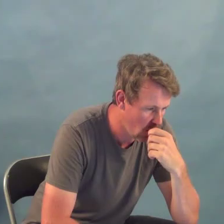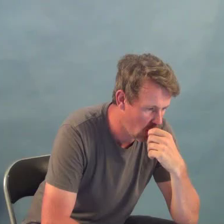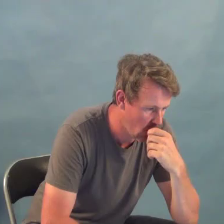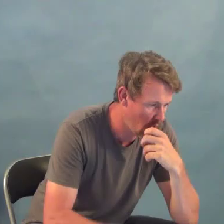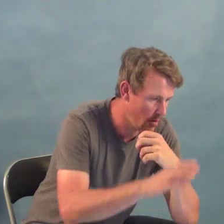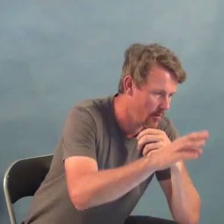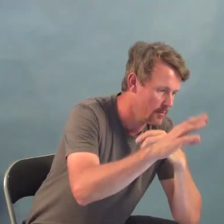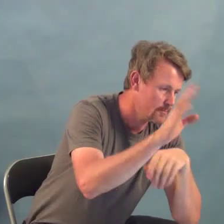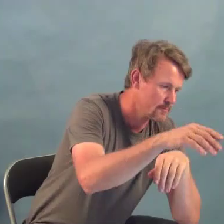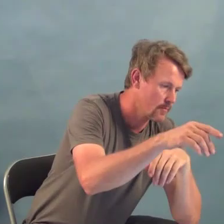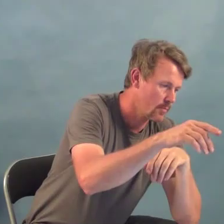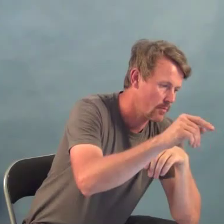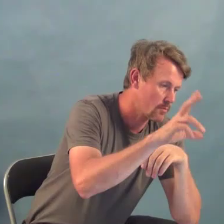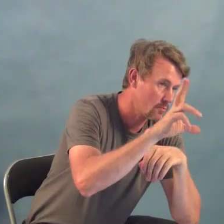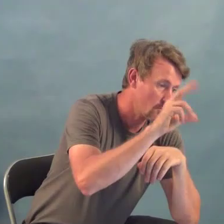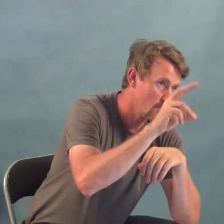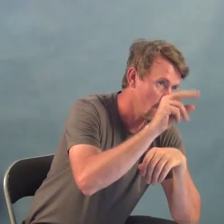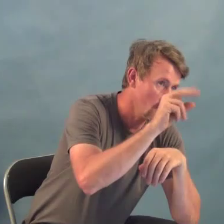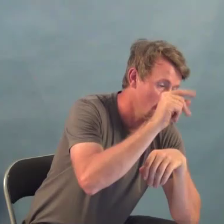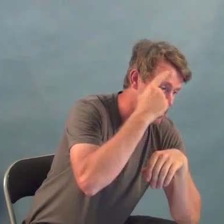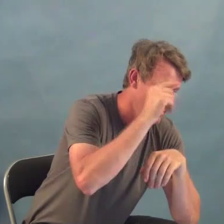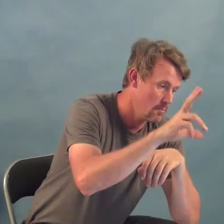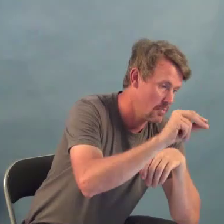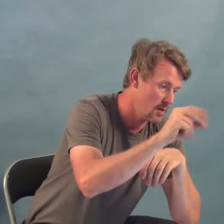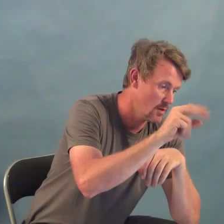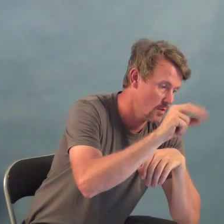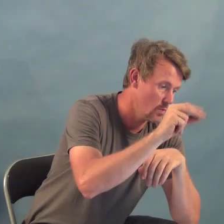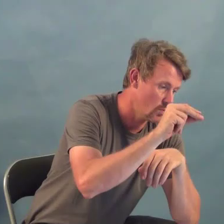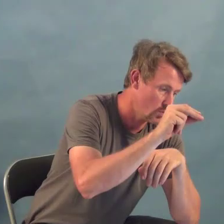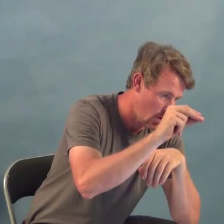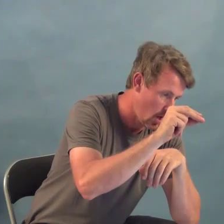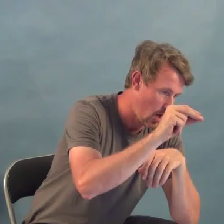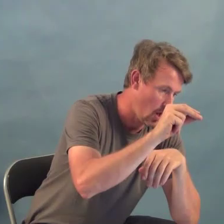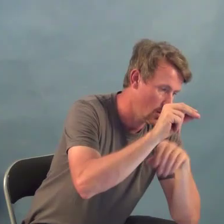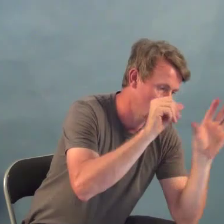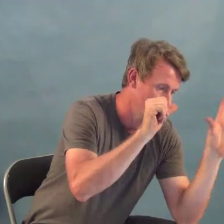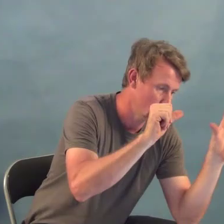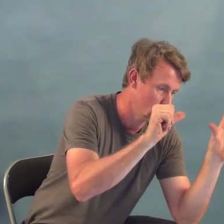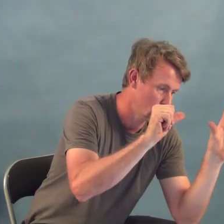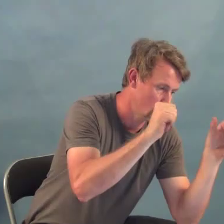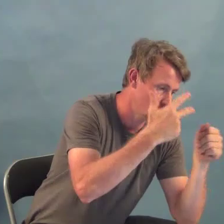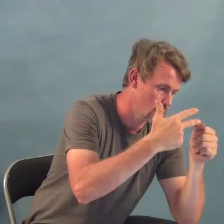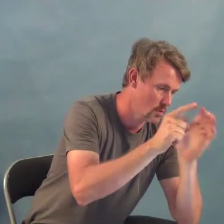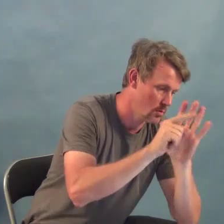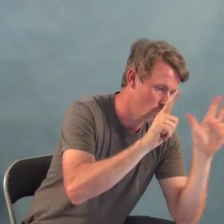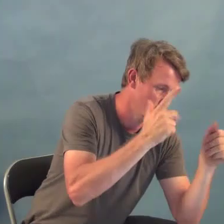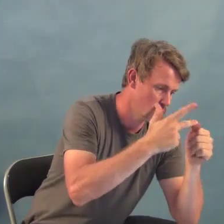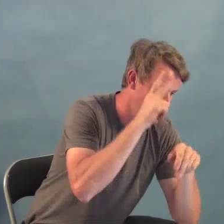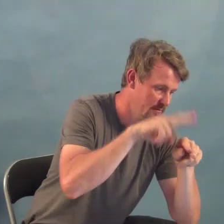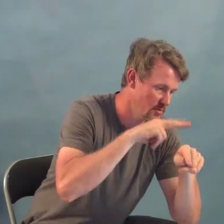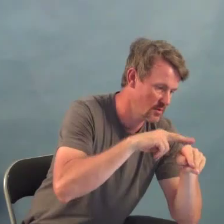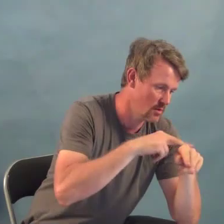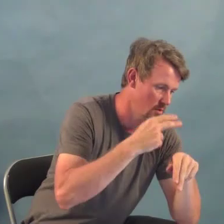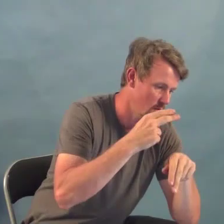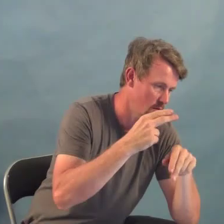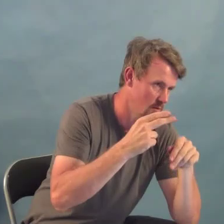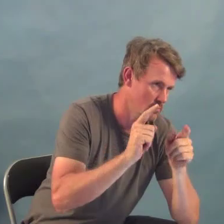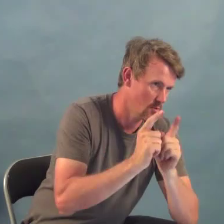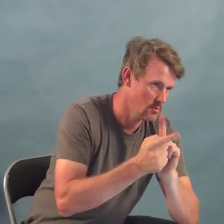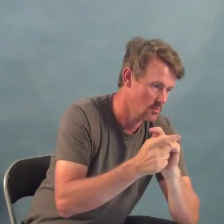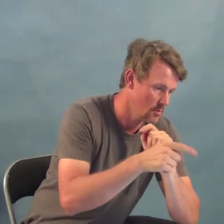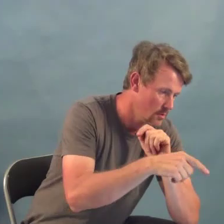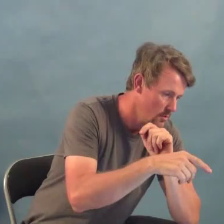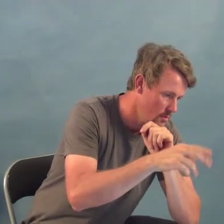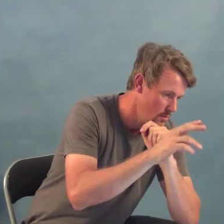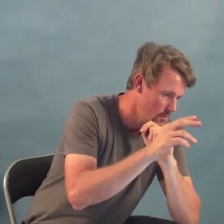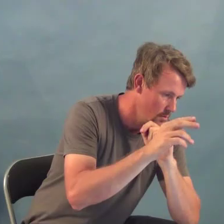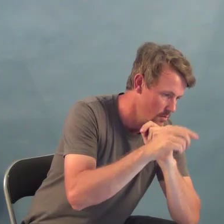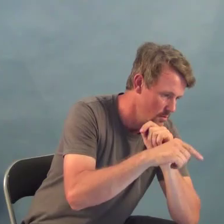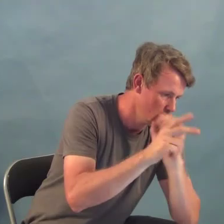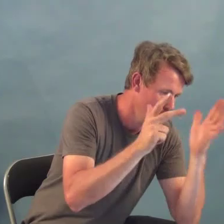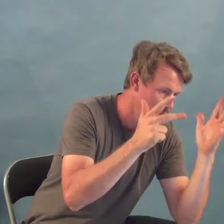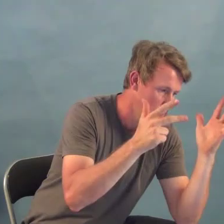Hej, a poniedziałek...? Zobacz, w poniedziałek od szóstej trzydzieści do siódmej trzydzieści mam fryzjera, spotkajmy się potem, o ósmej.